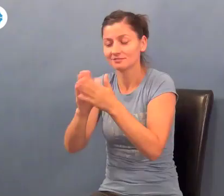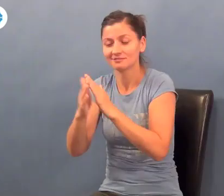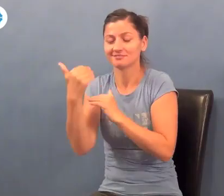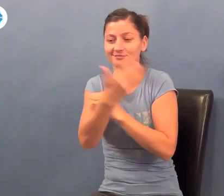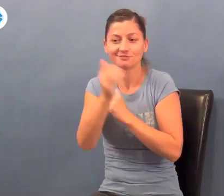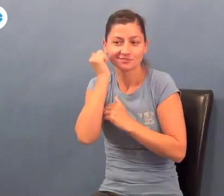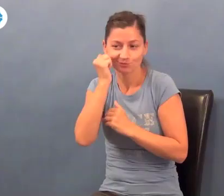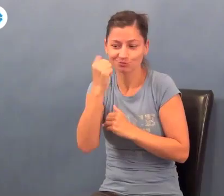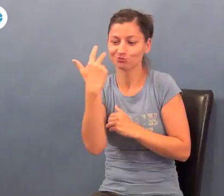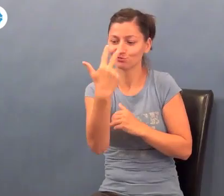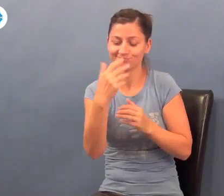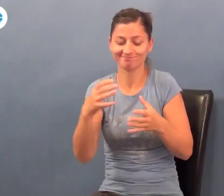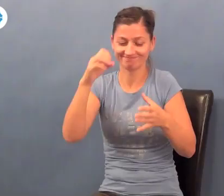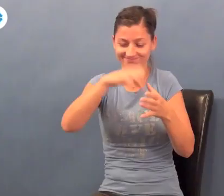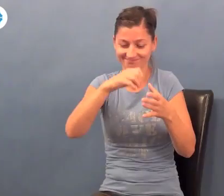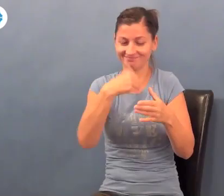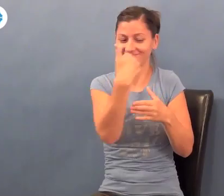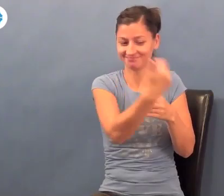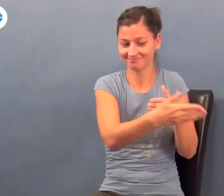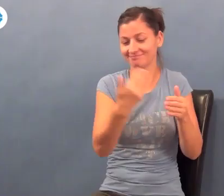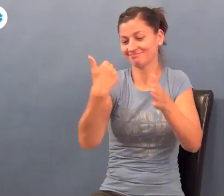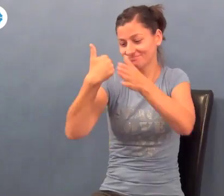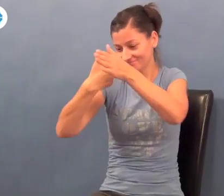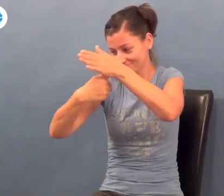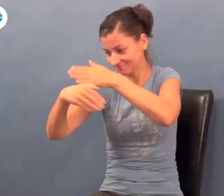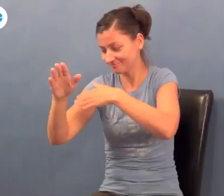Dał trzy jabłka i poszedł.